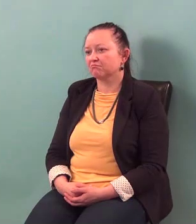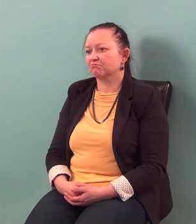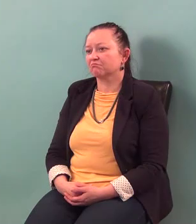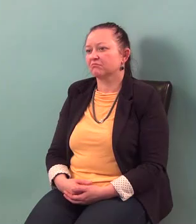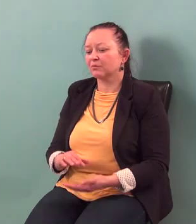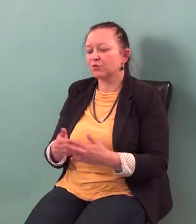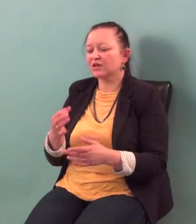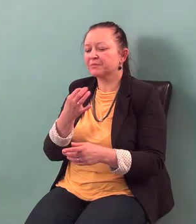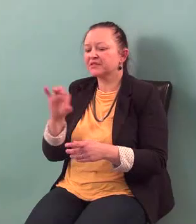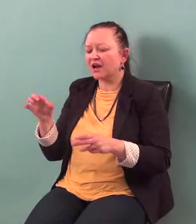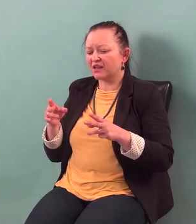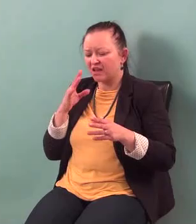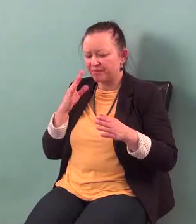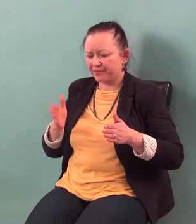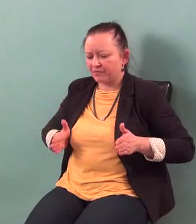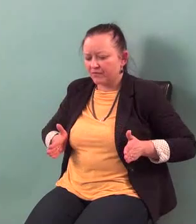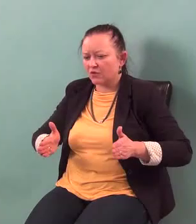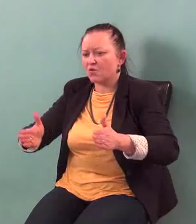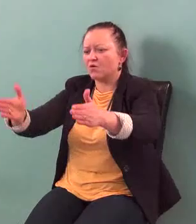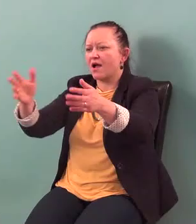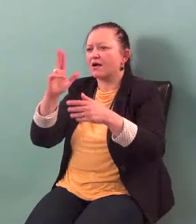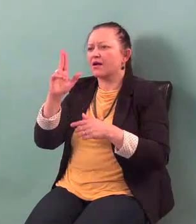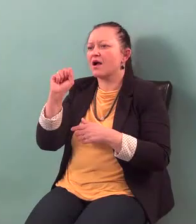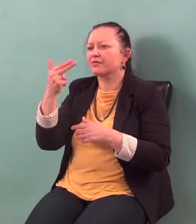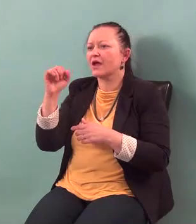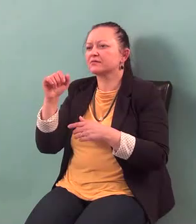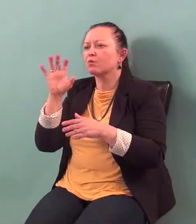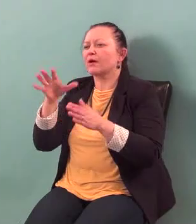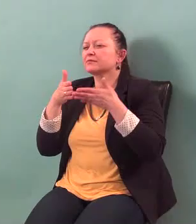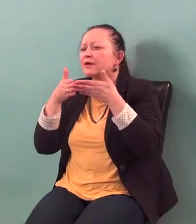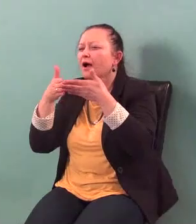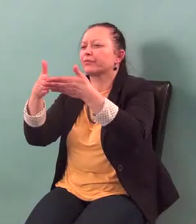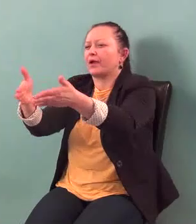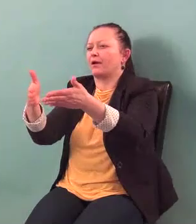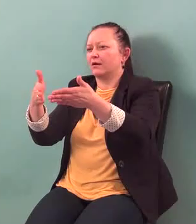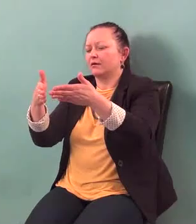Na przykład jest taki specjalny kanał dla statków.